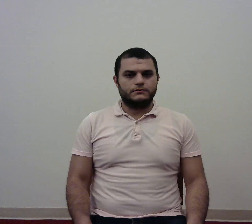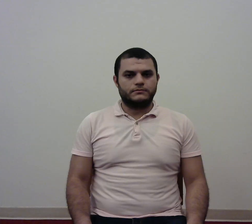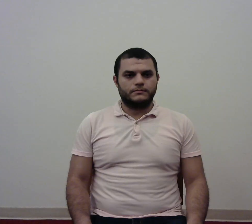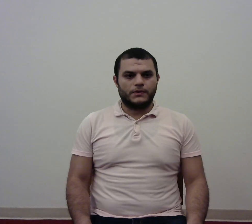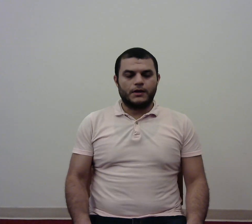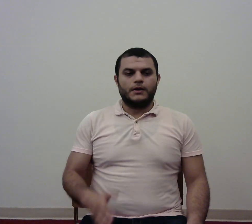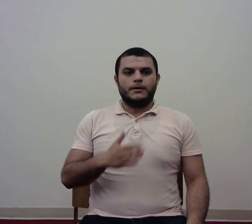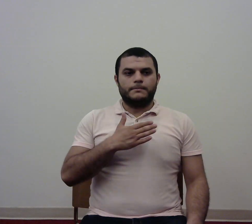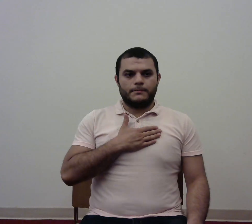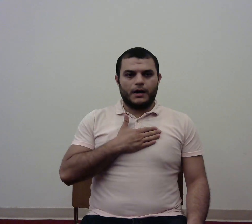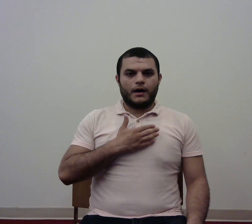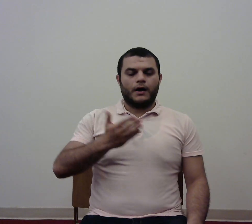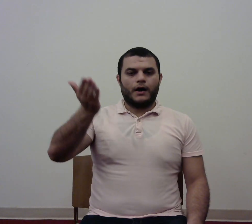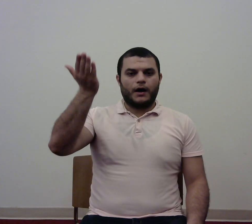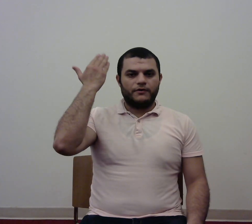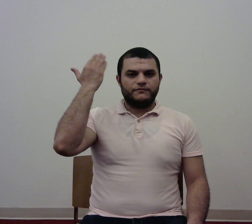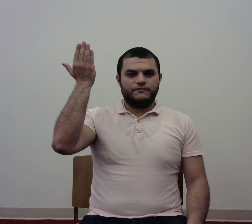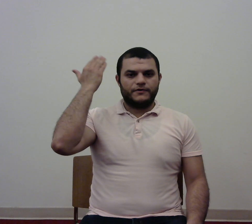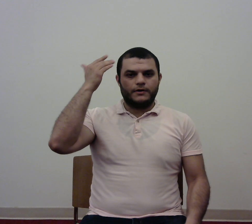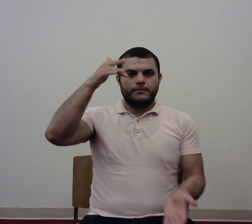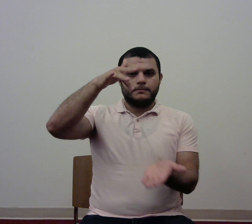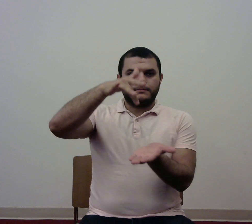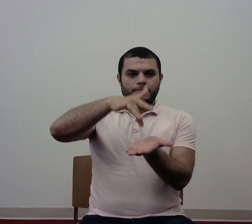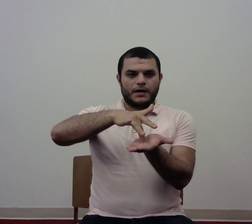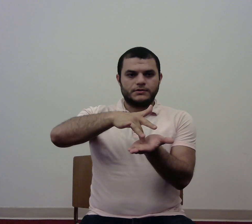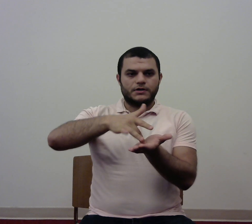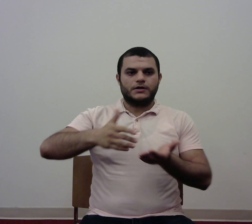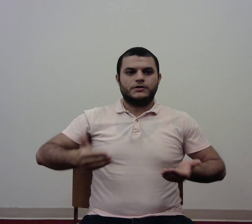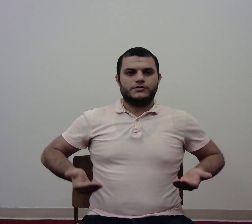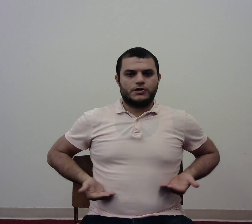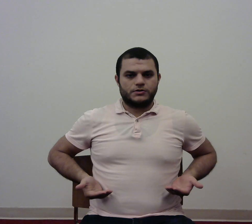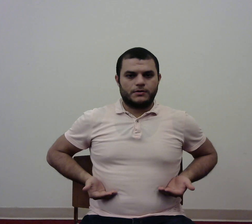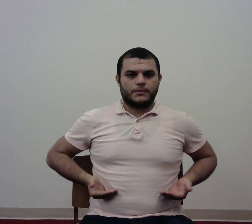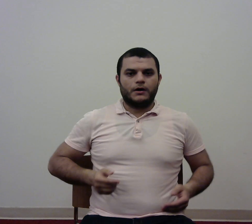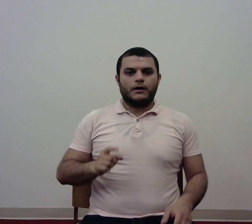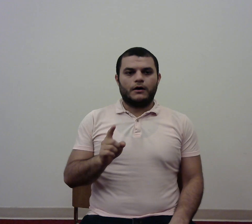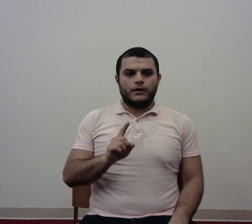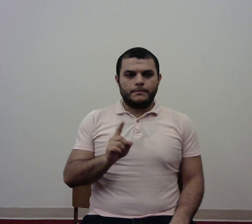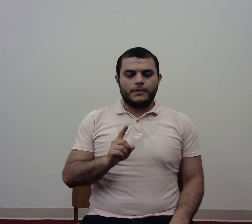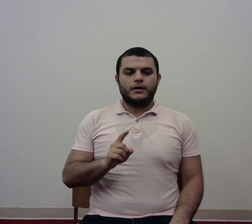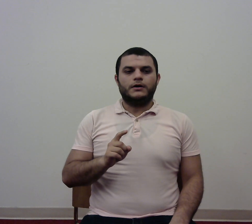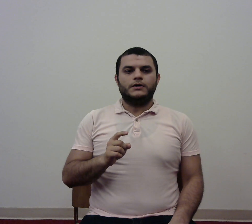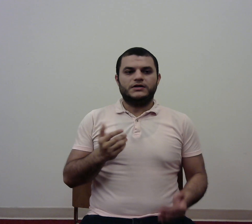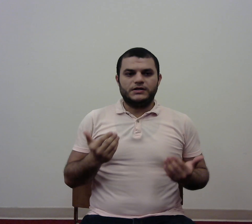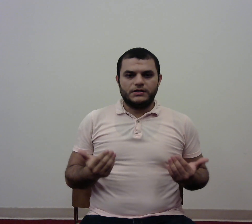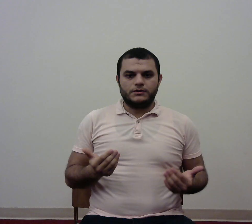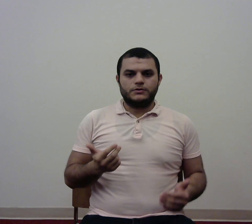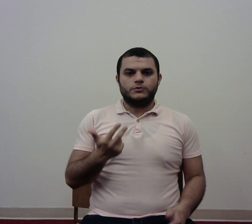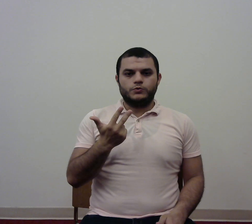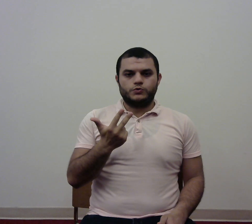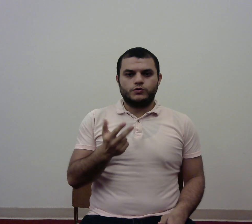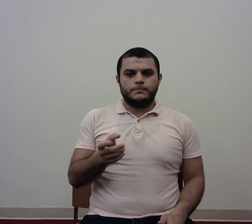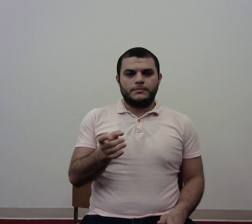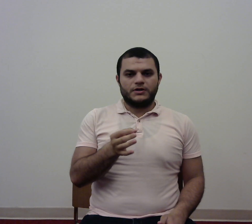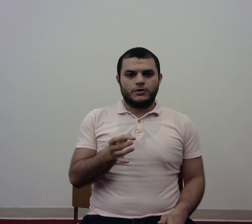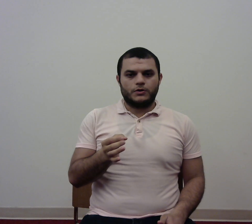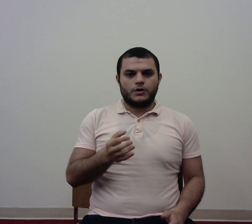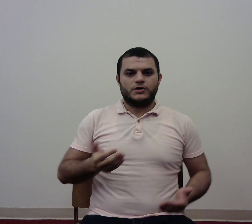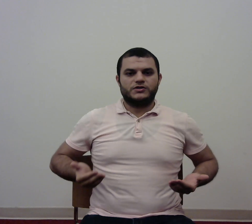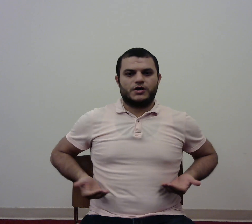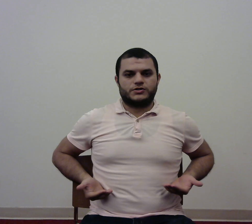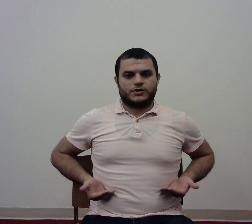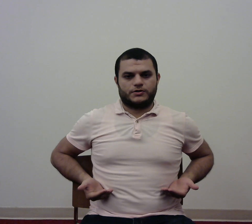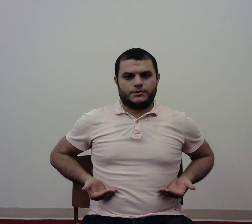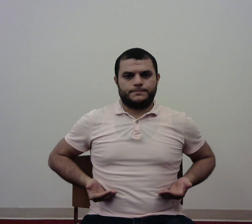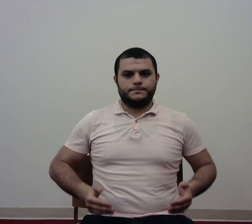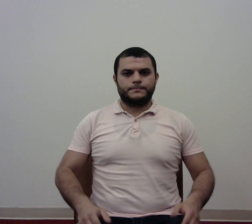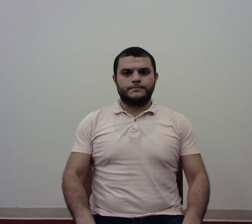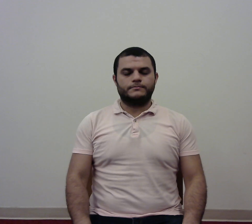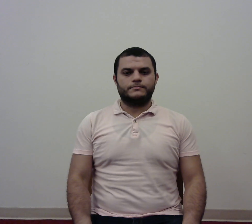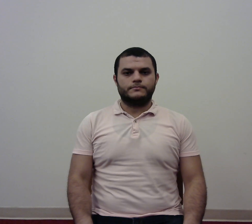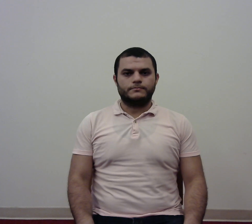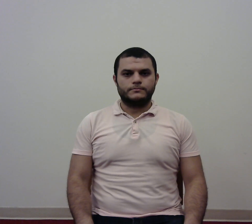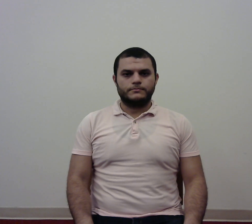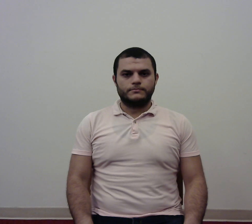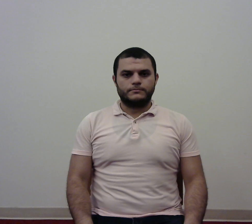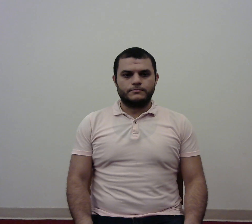Mən əvvəl mərkəzdə yaşamışam, amma indi 3-cü mikrorayonda yaşayıram